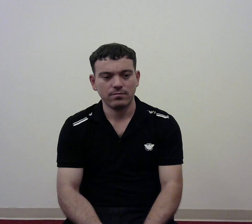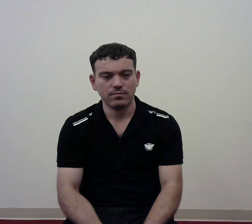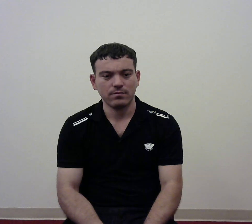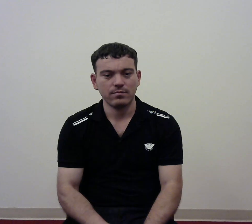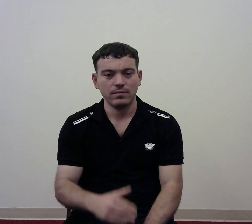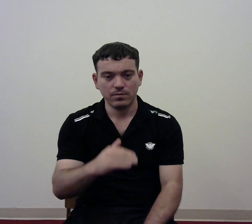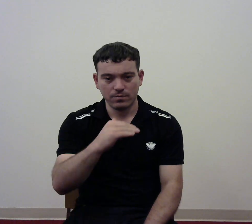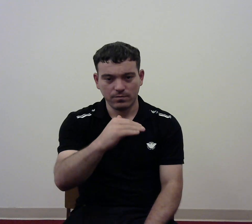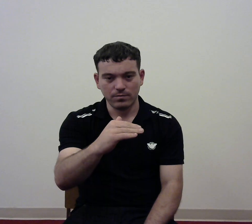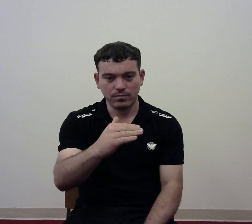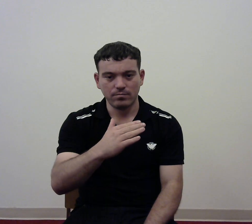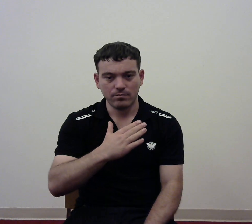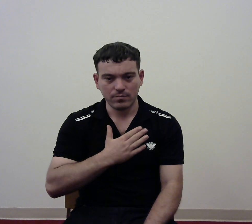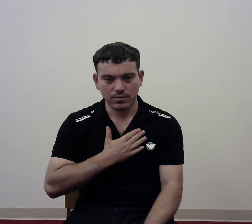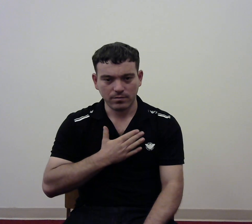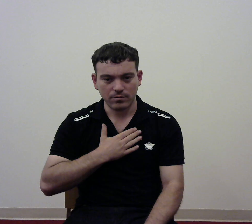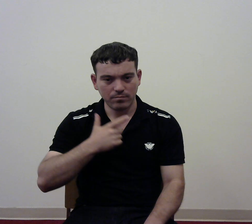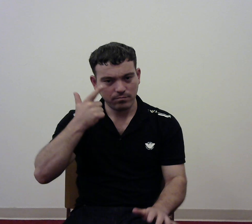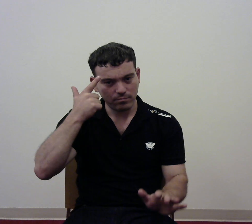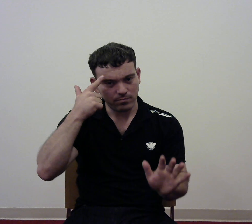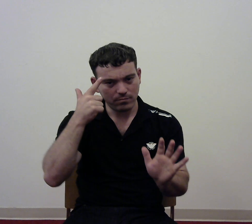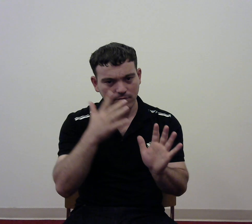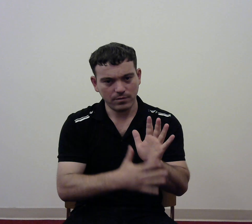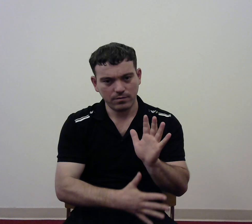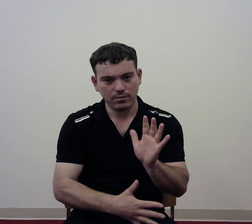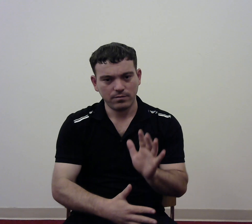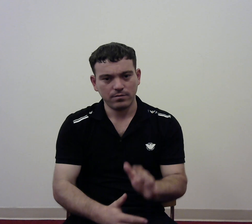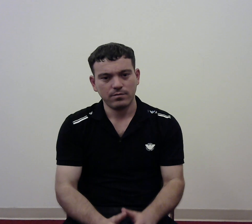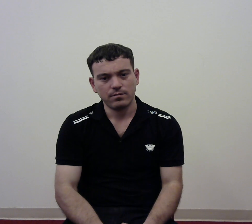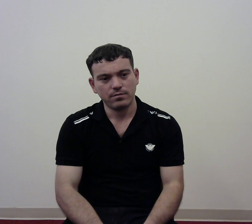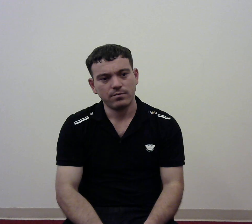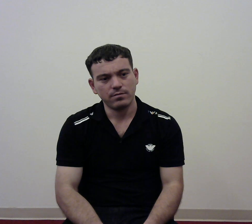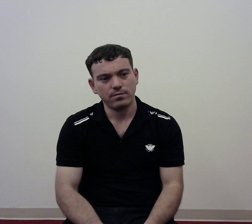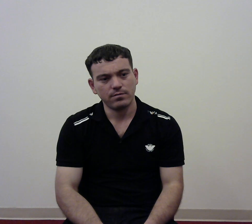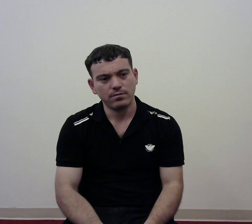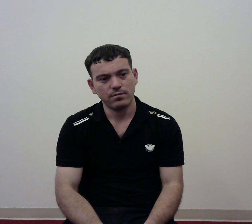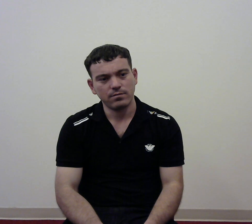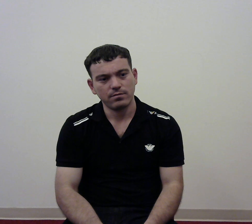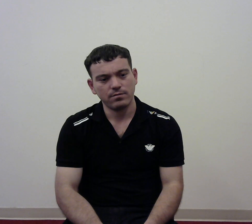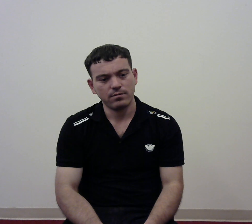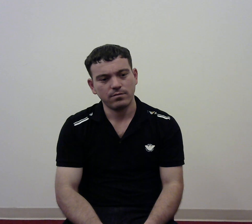Siz məni başa düşürsüz?